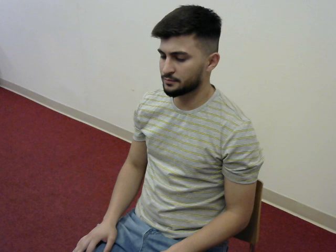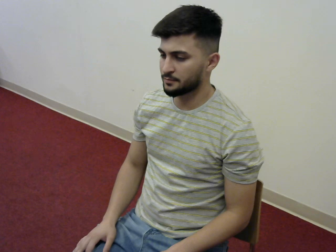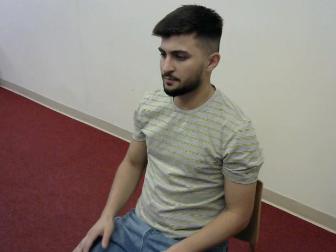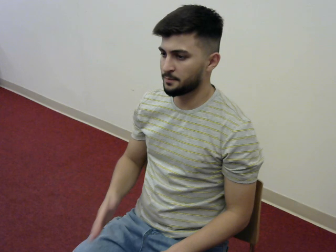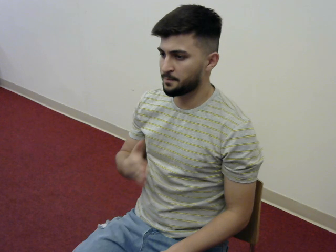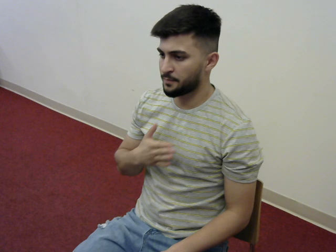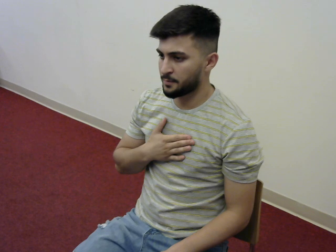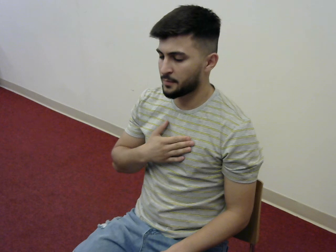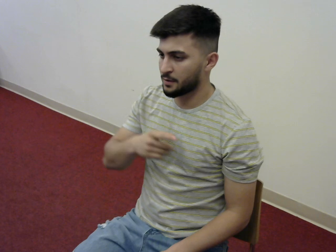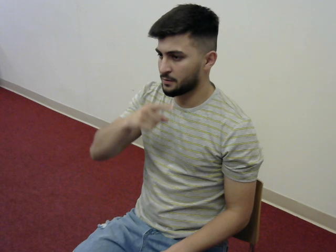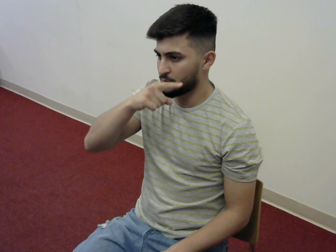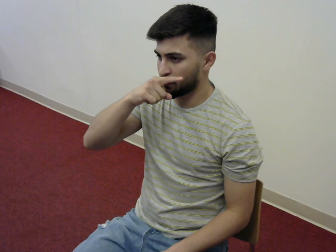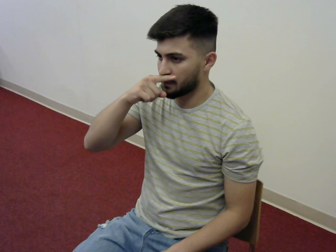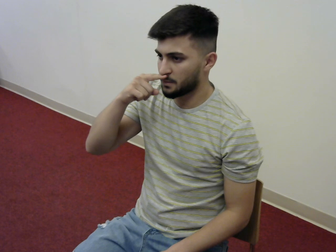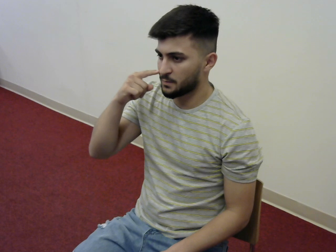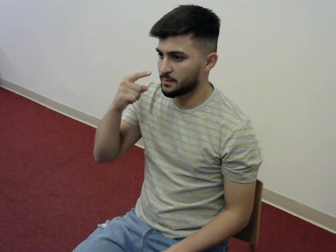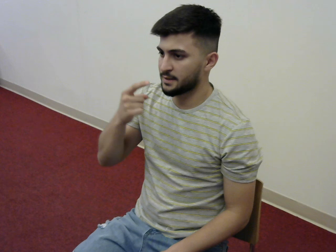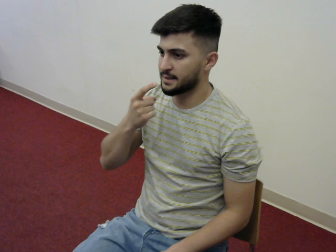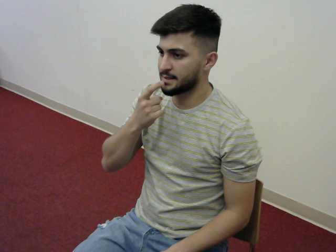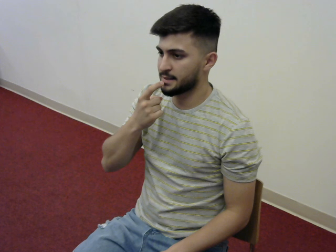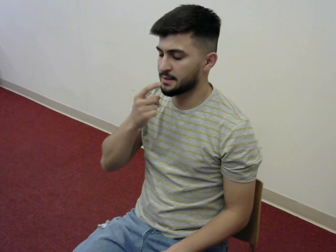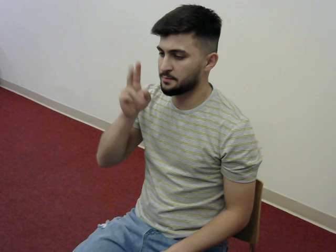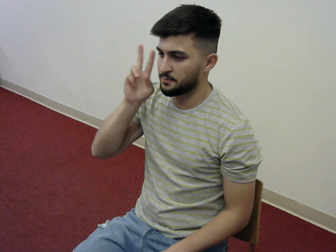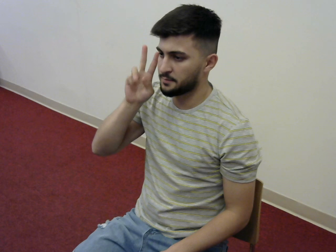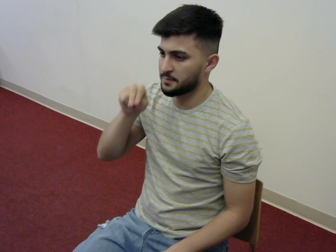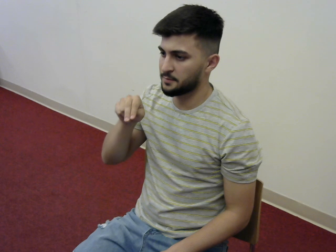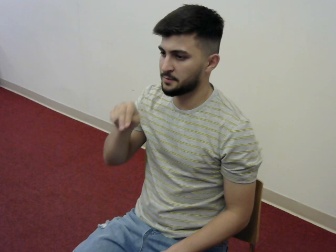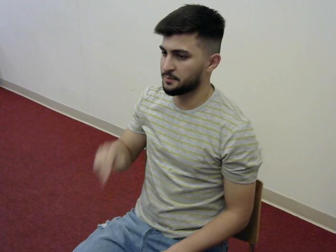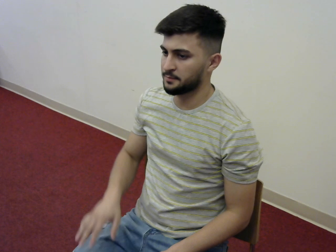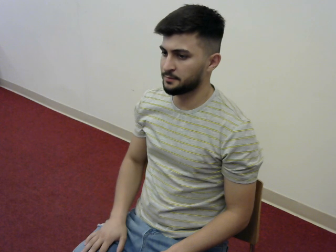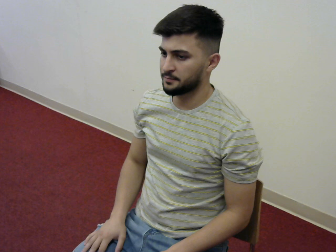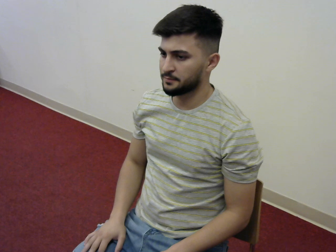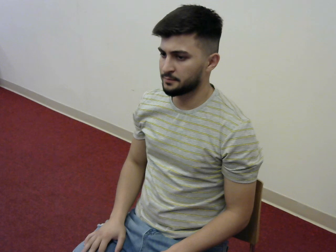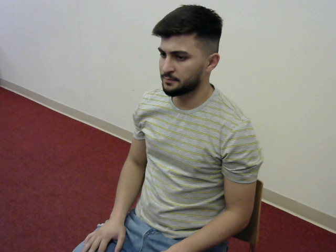Mən rus dilini bilmirəm